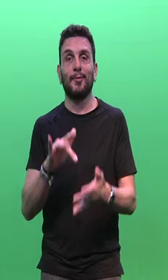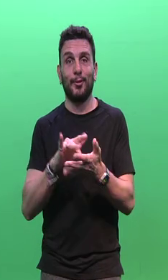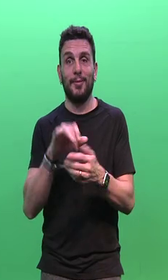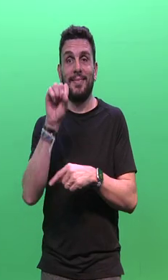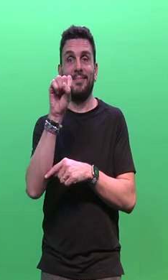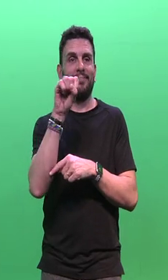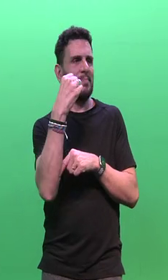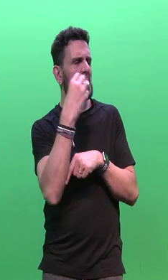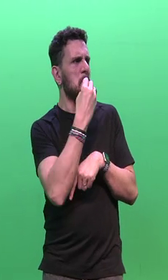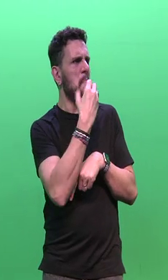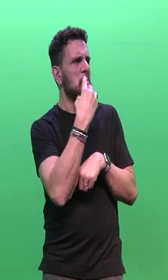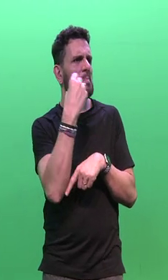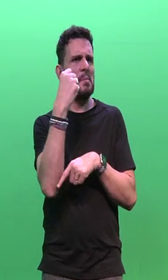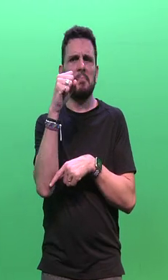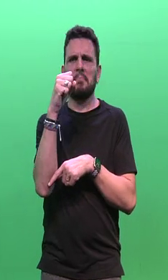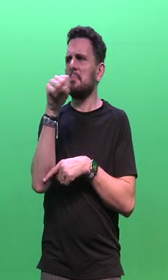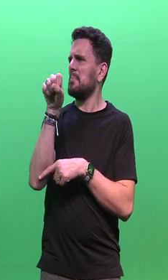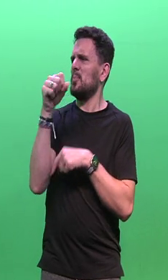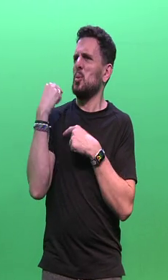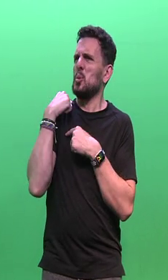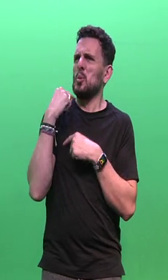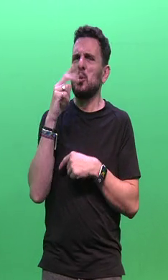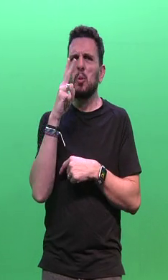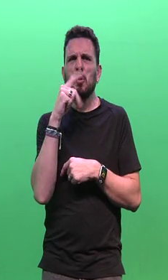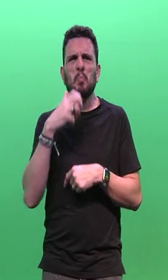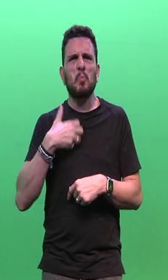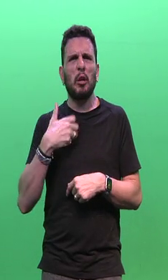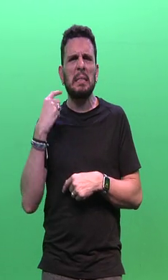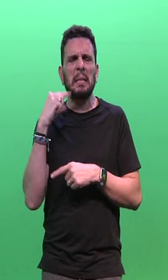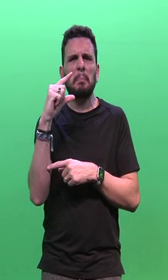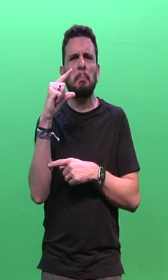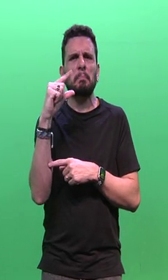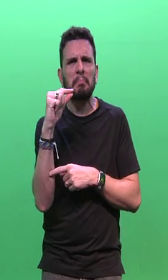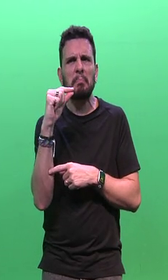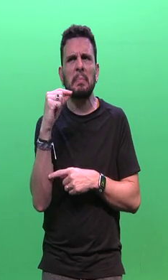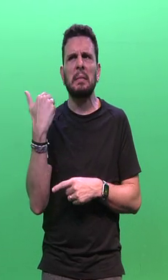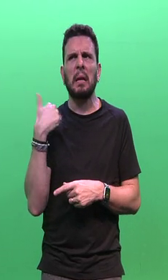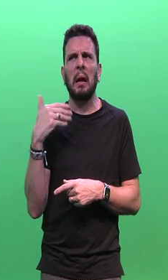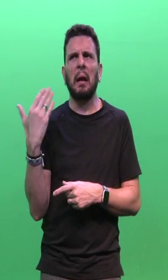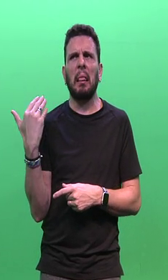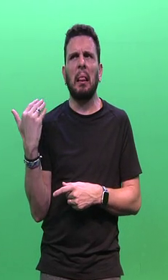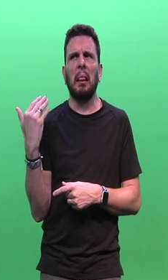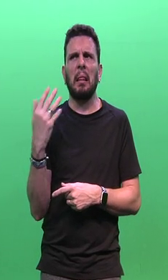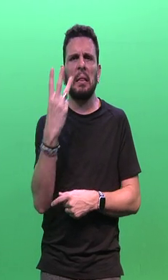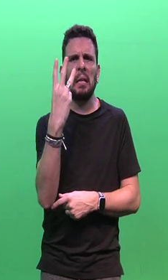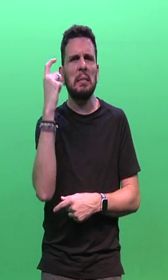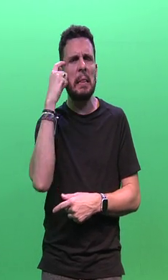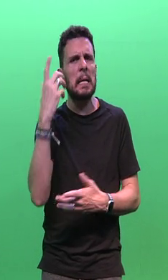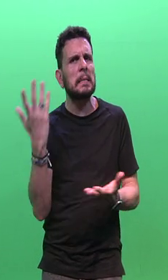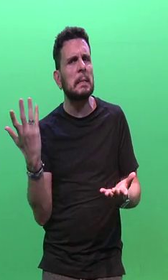Quan giro el cap a l'esquerra no hi ha problemes, però quan el giro cap a l'altre costat em fa mal el clatell, sento molèsties, com un pinçament. Això em passa fa tres dies.